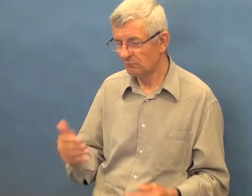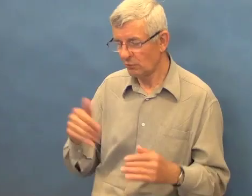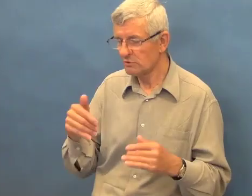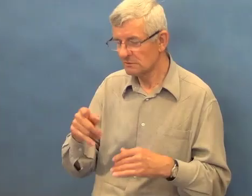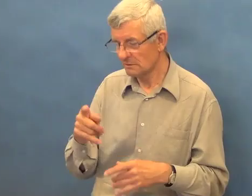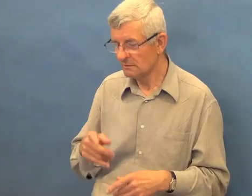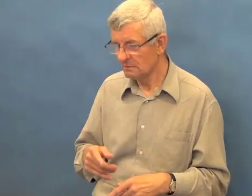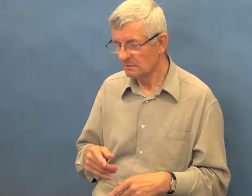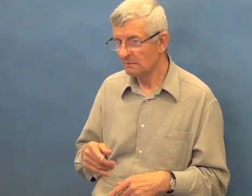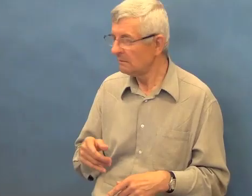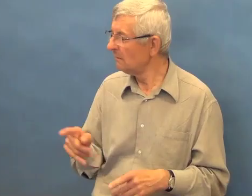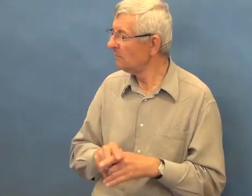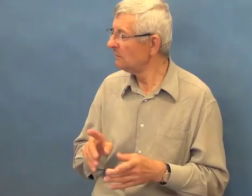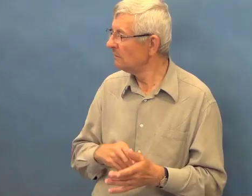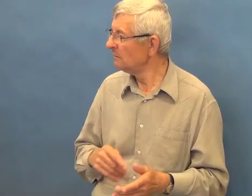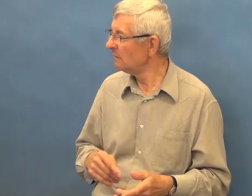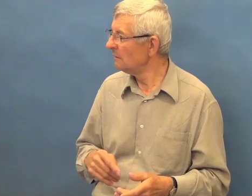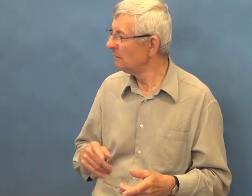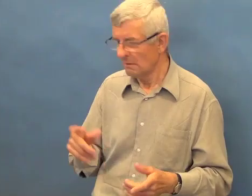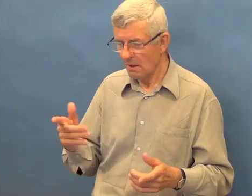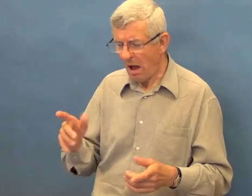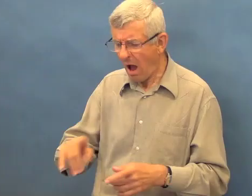Może, tak samo naśladuje.